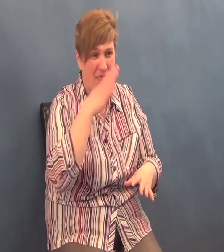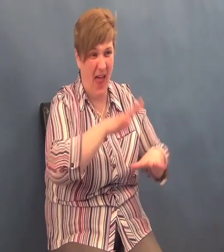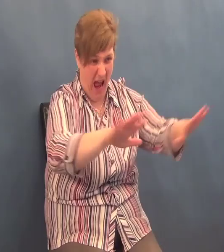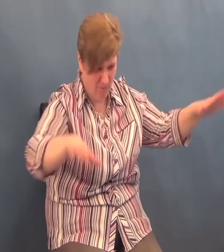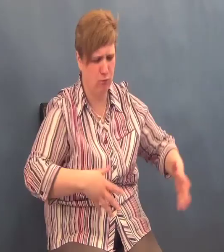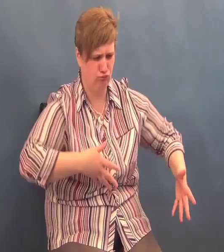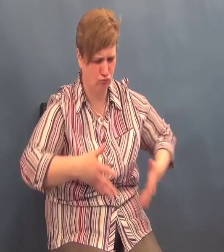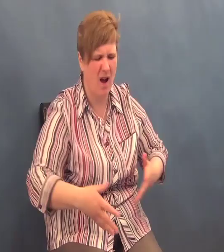Jest podwórko.